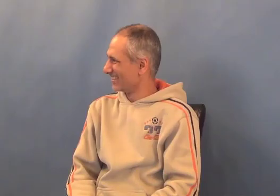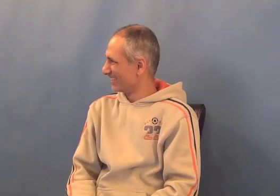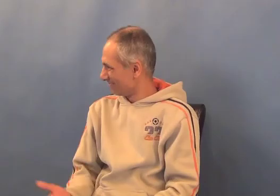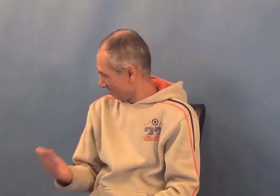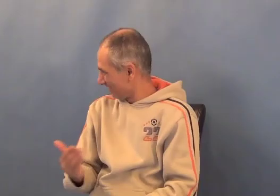Może.